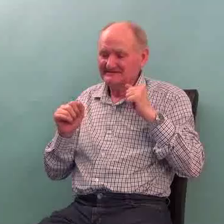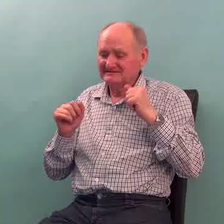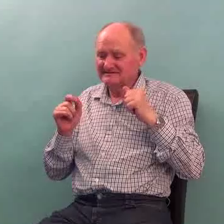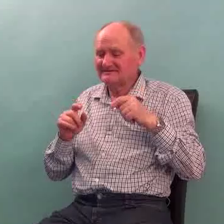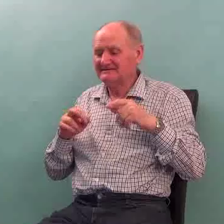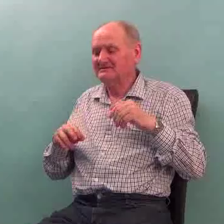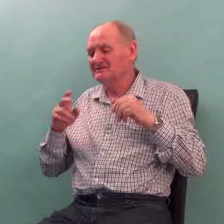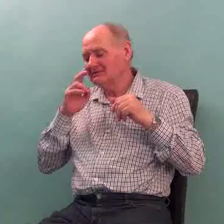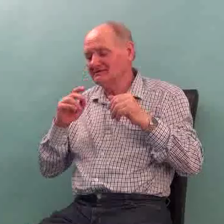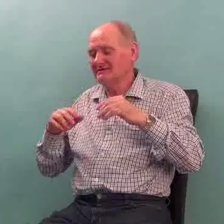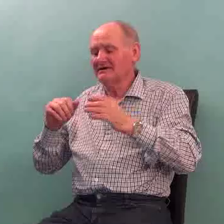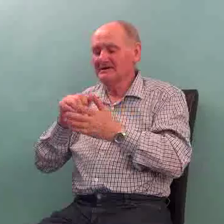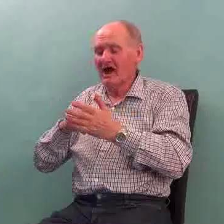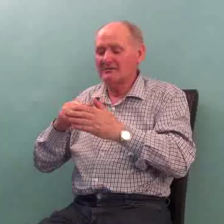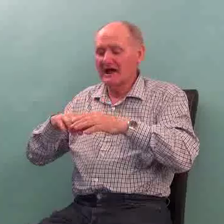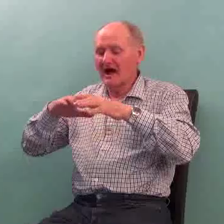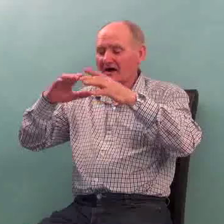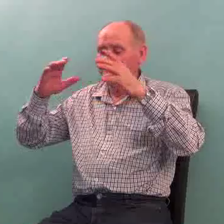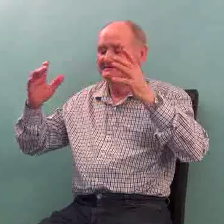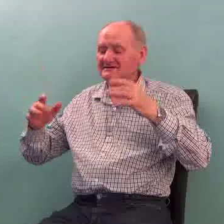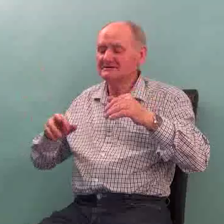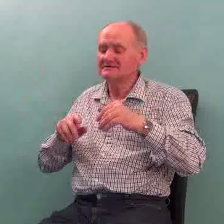Chłopiec wchodzi na duży kamień.